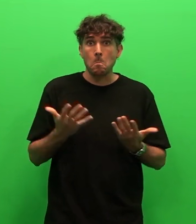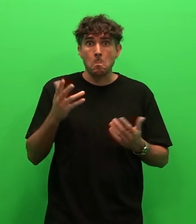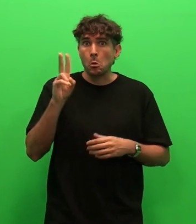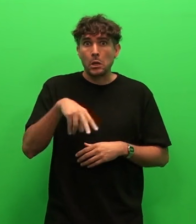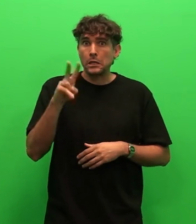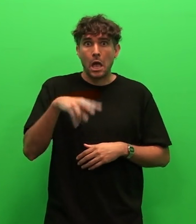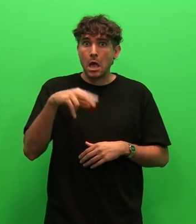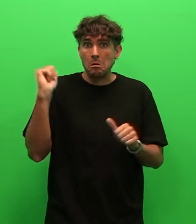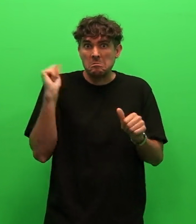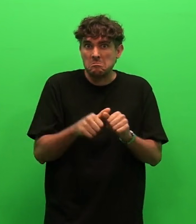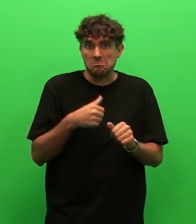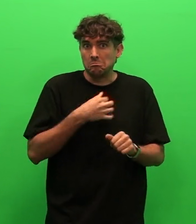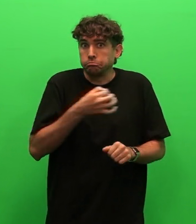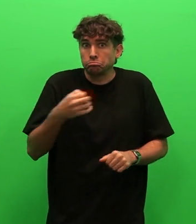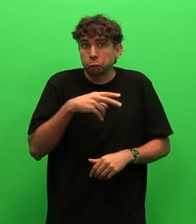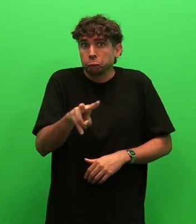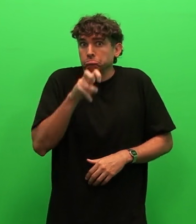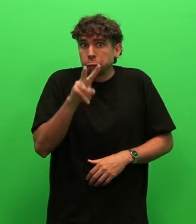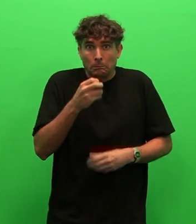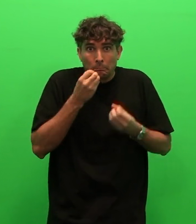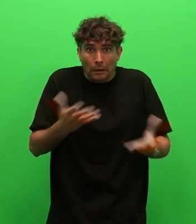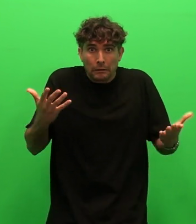No ho sé, fins ara no m'ha passat res, he respirat sempre bé.